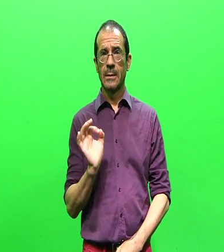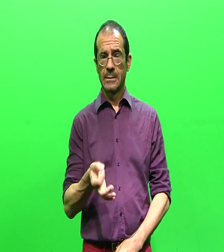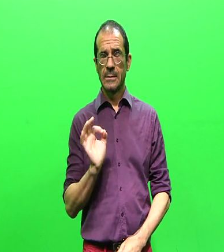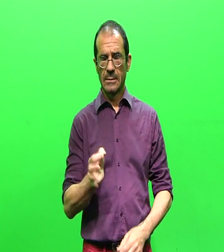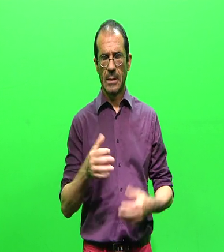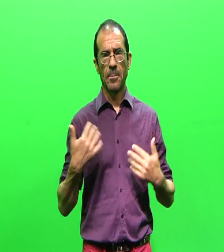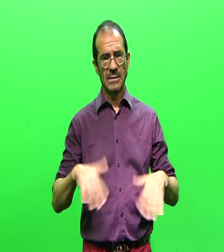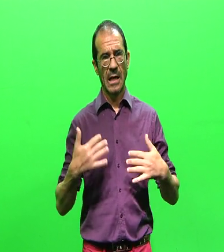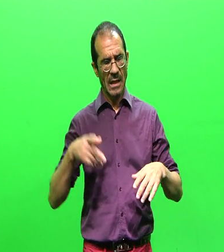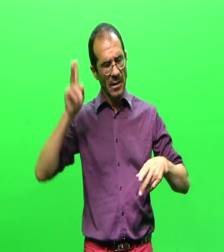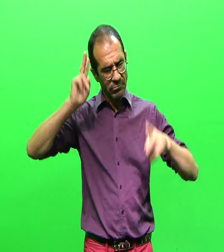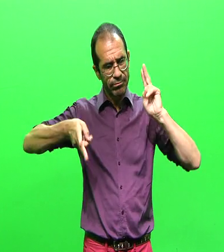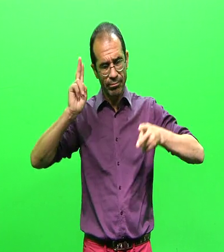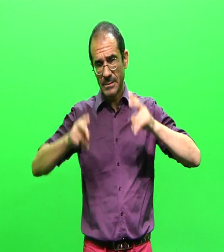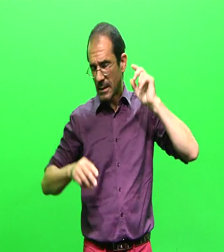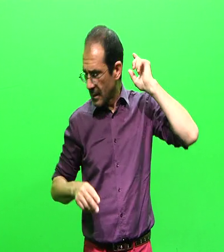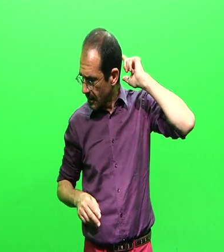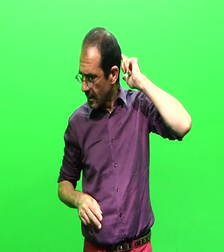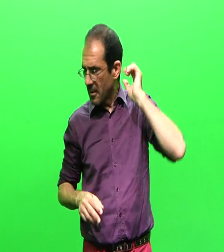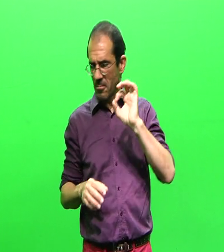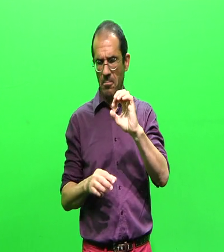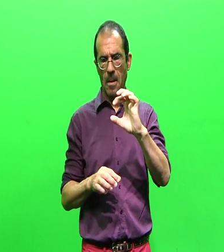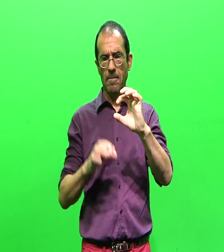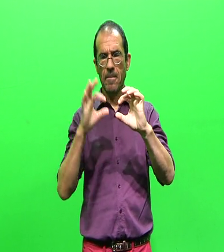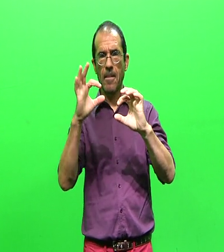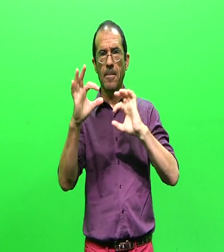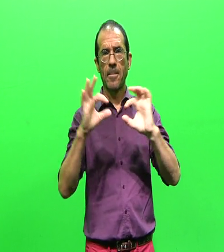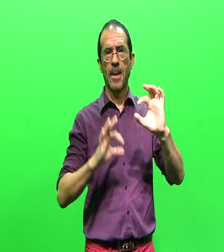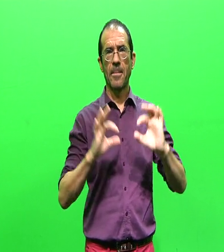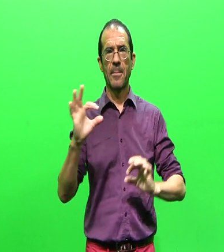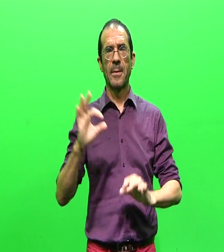Sí, em cauen força els cabells, i tinc clapes a la part del darrere.